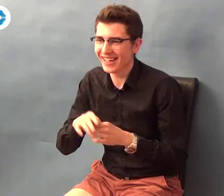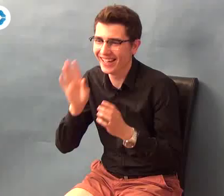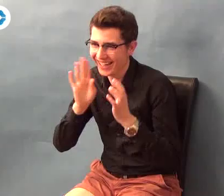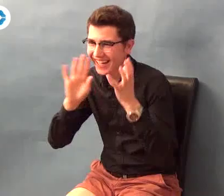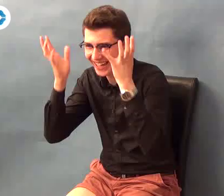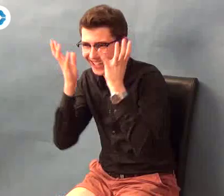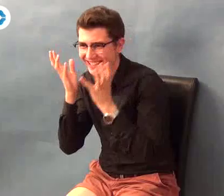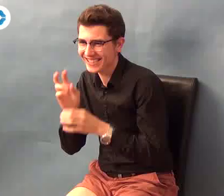Ciągle ze słojem na łbie.